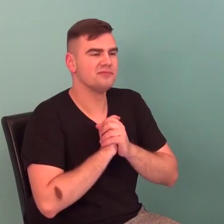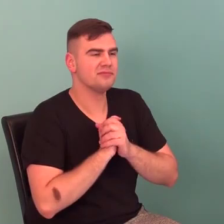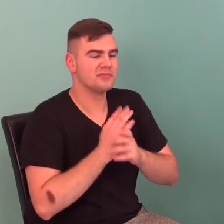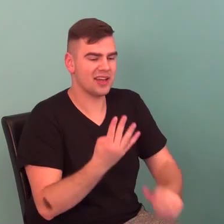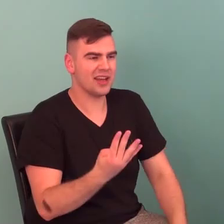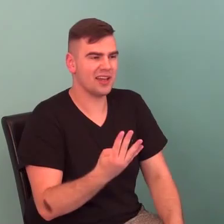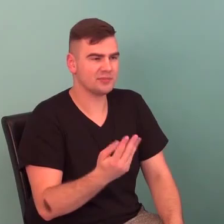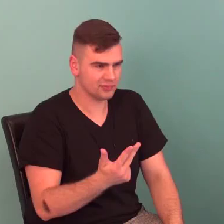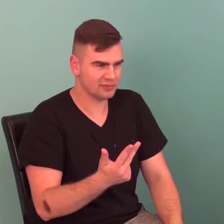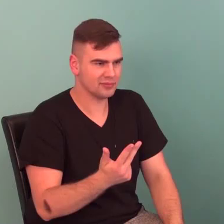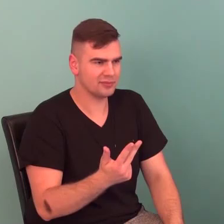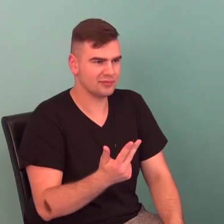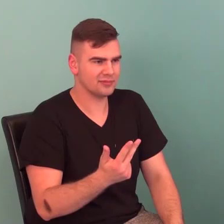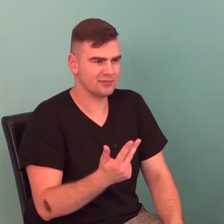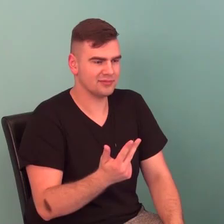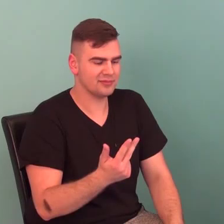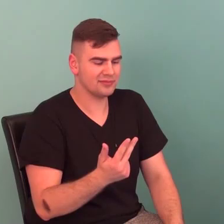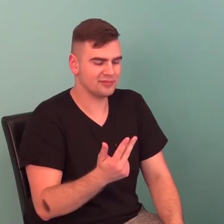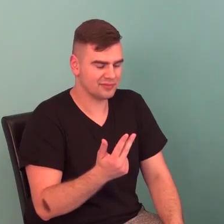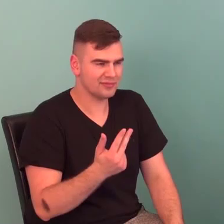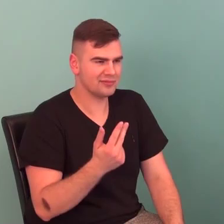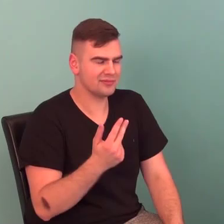Były cztery, a są trzy,